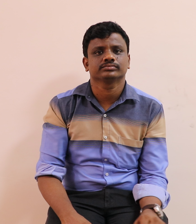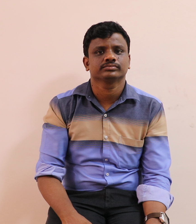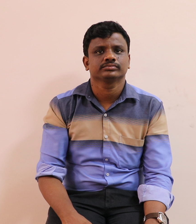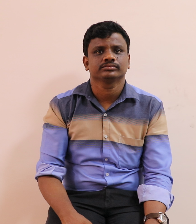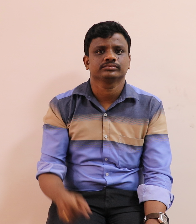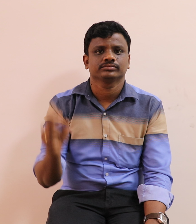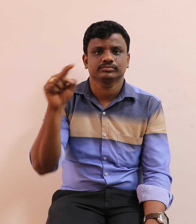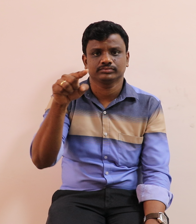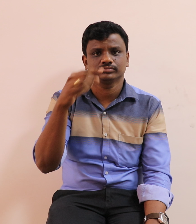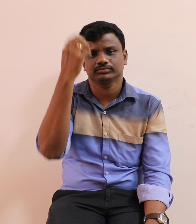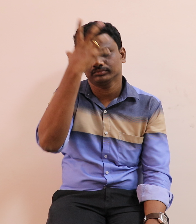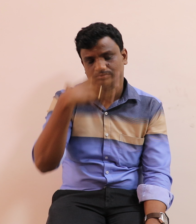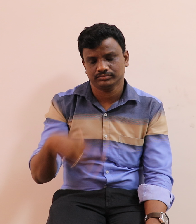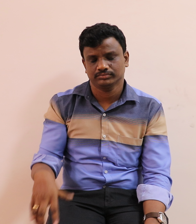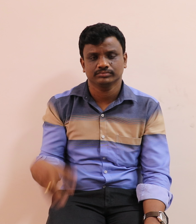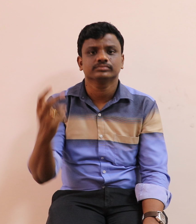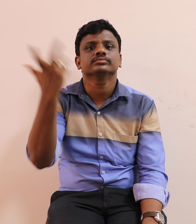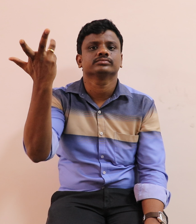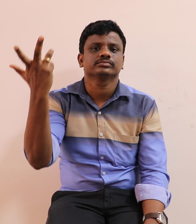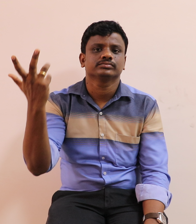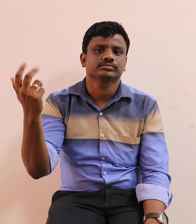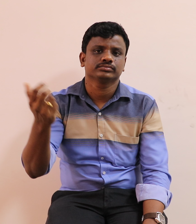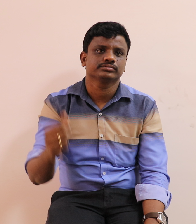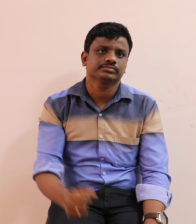why are you disappointed